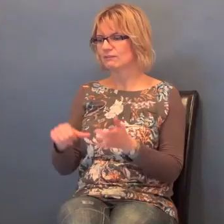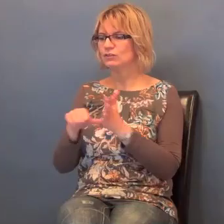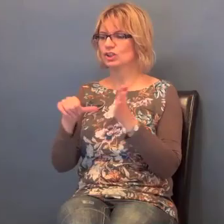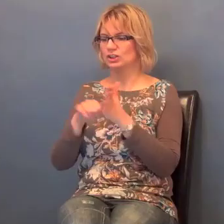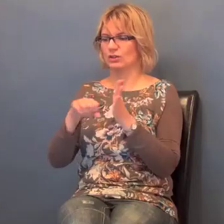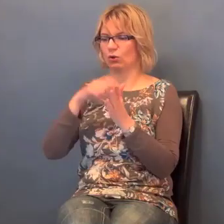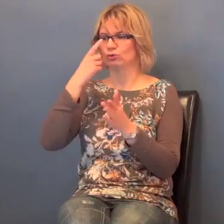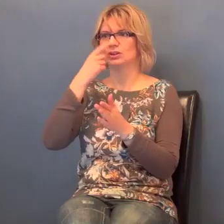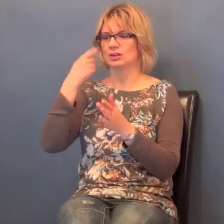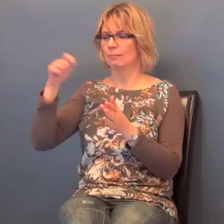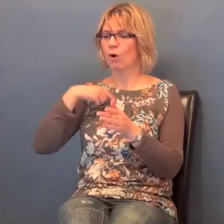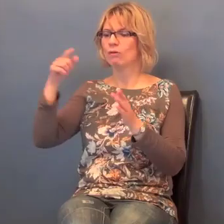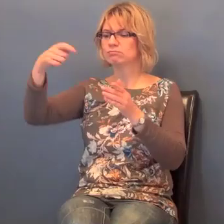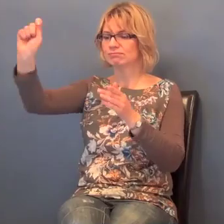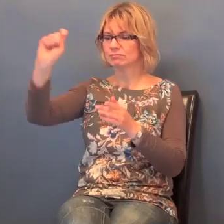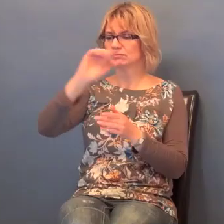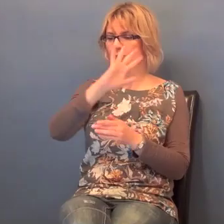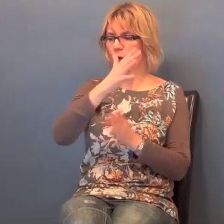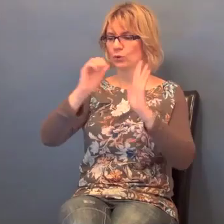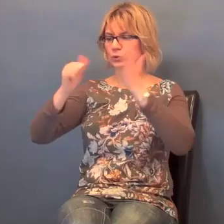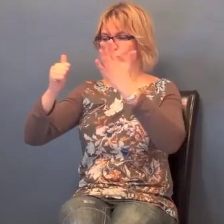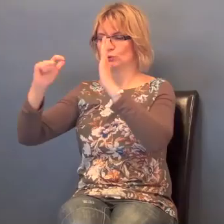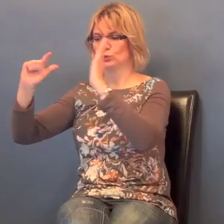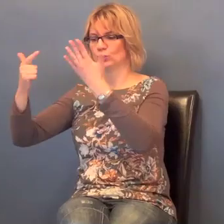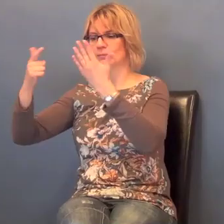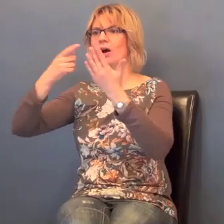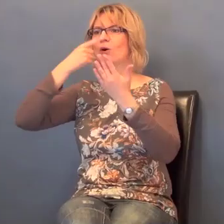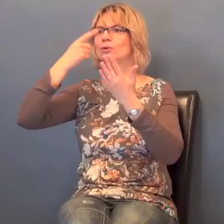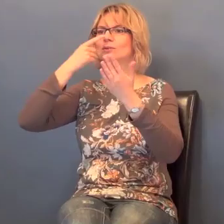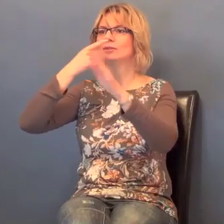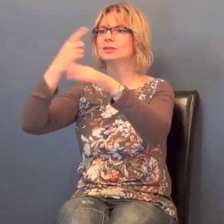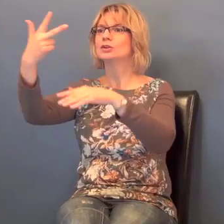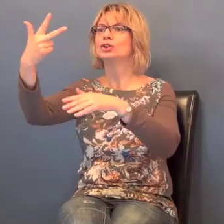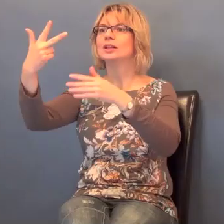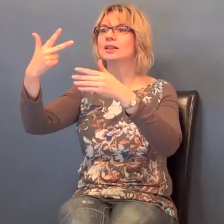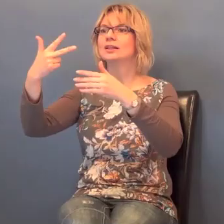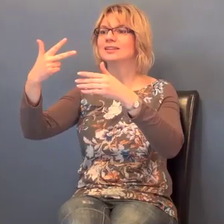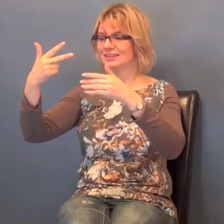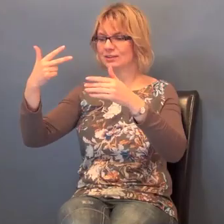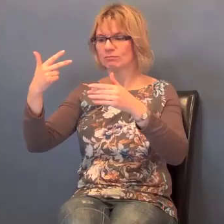Jadę na wycieczkę do Olsztyna na trzy dni, tzn. piątego, szóstego i siódmego.